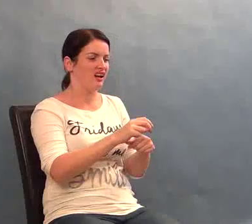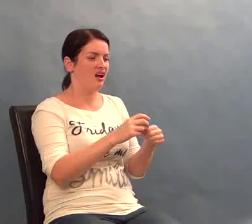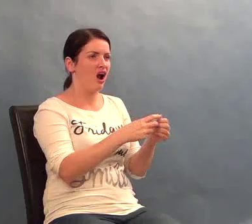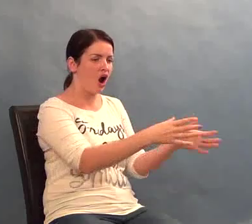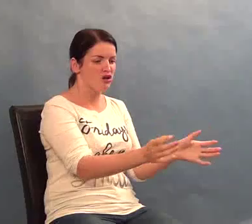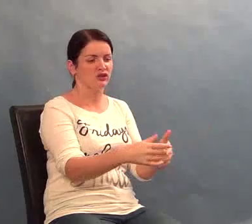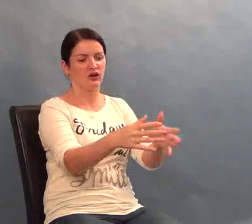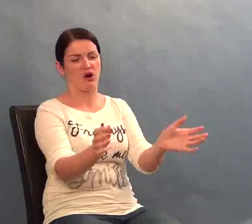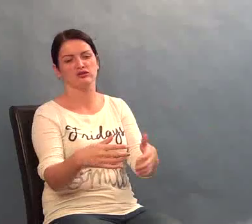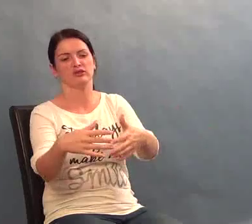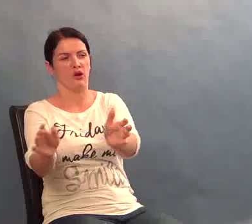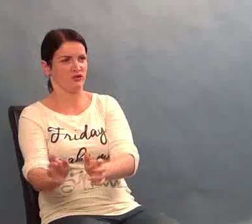Tam stoją trzy kosze.